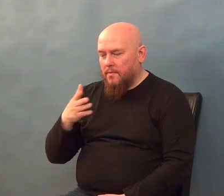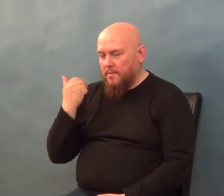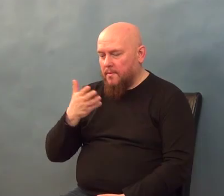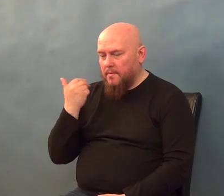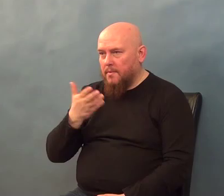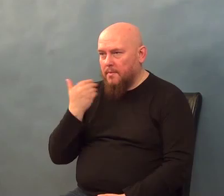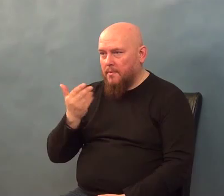Nie ma.